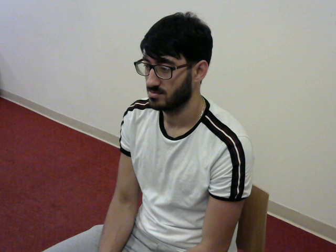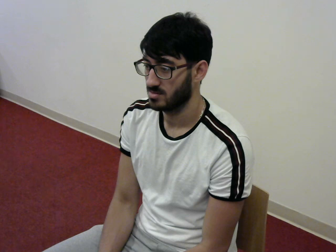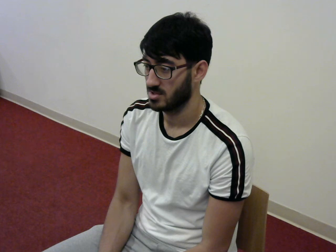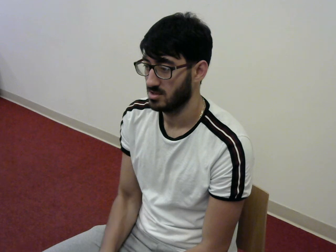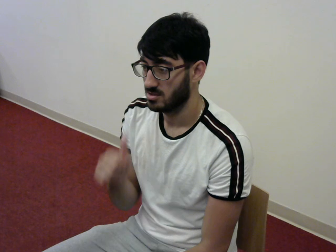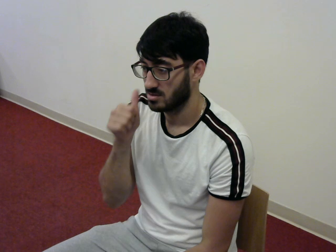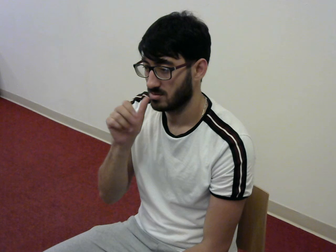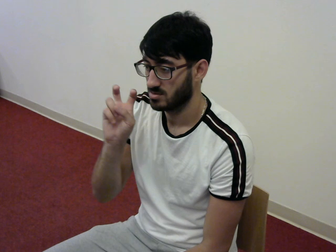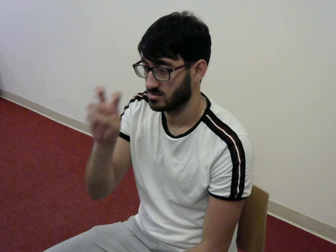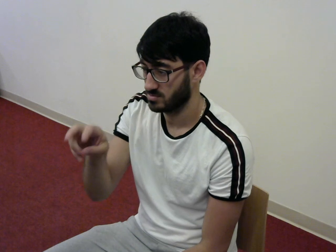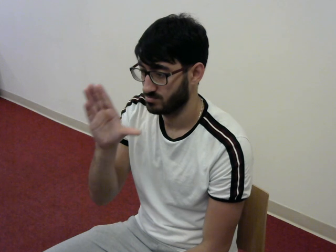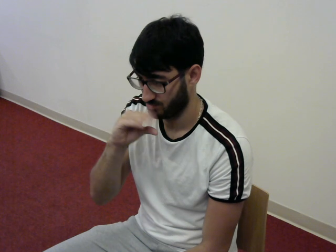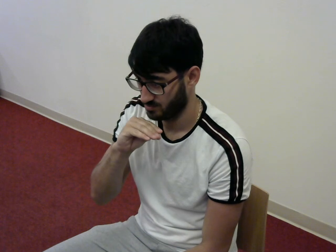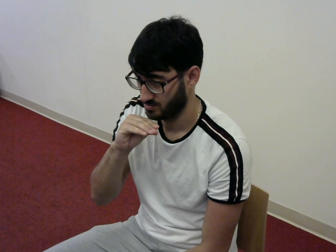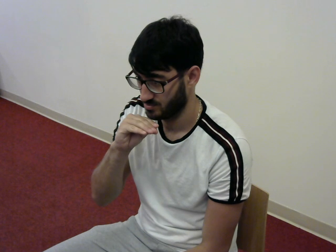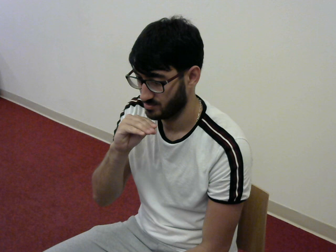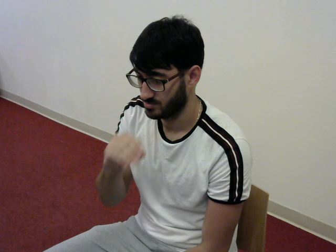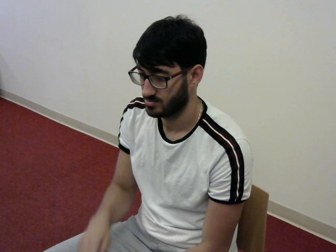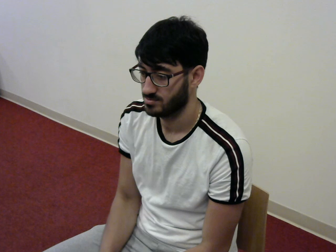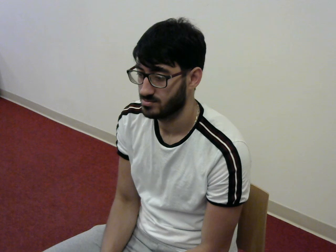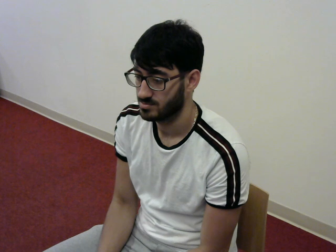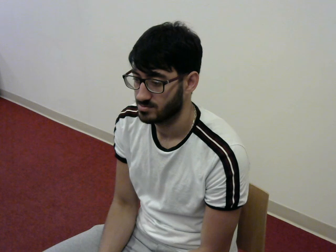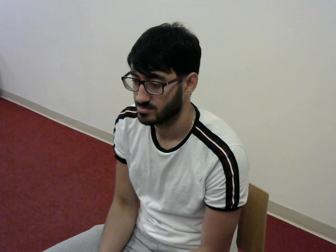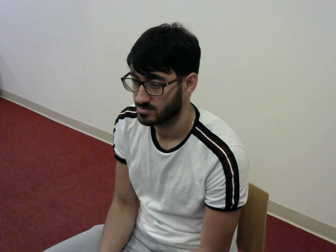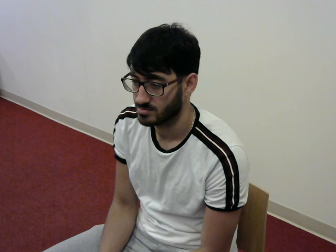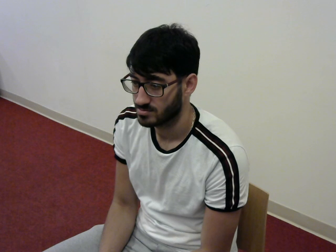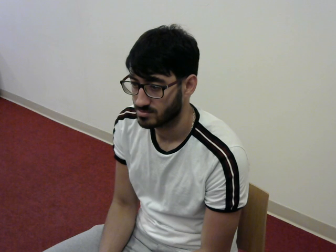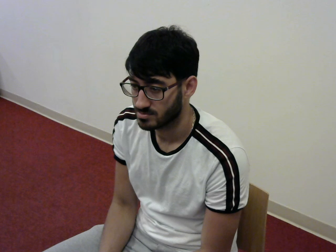Sabah gələ bilərəmmi?